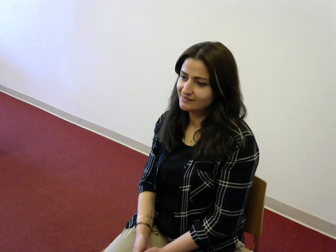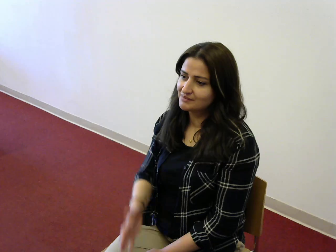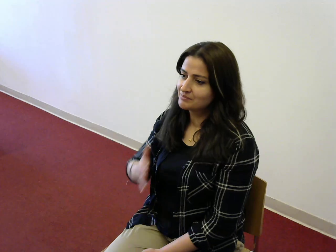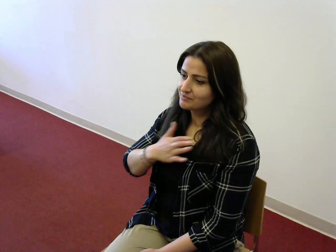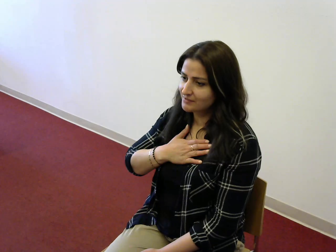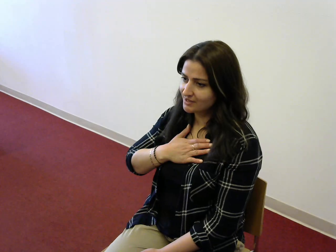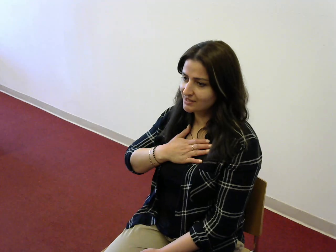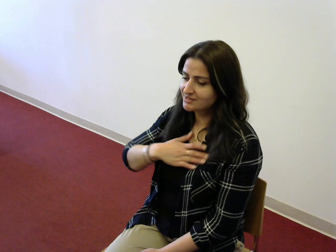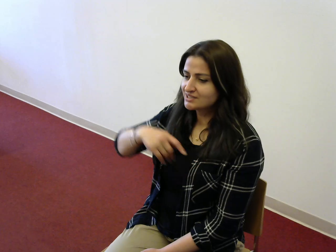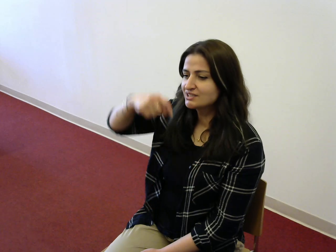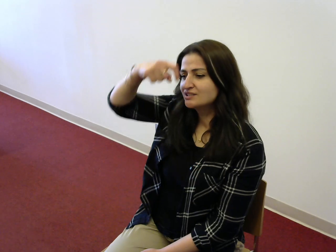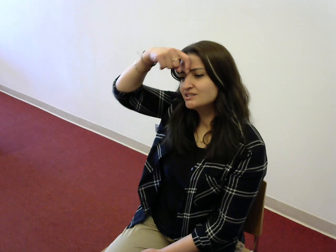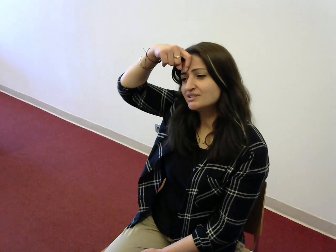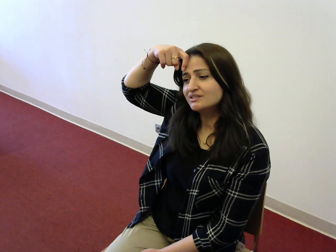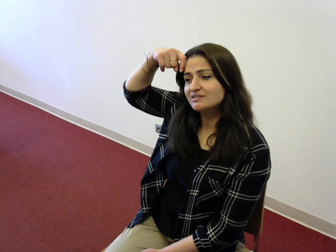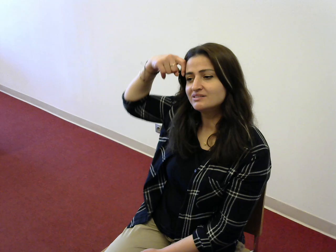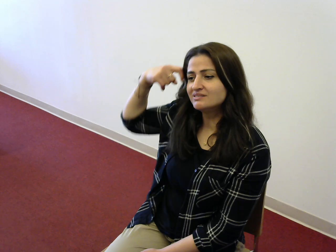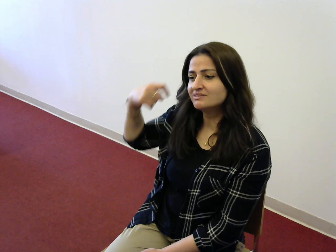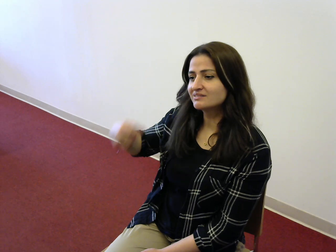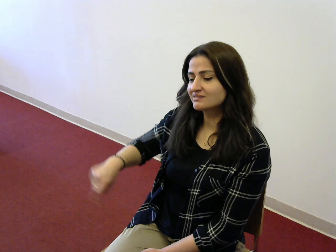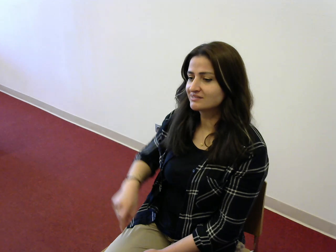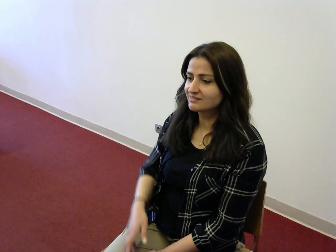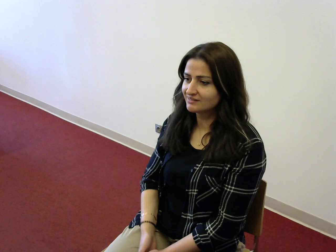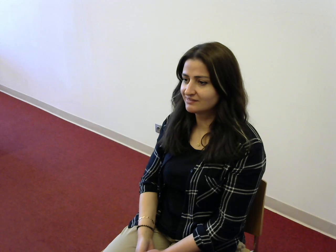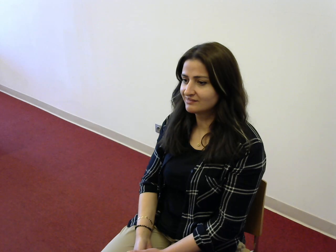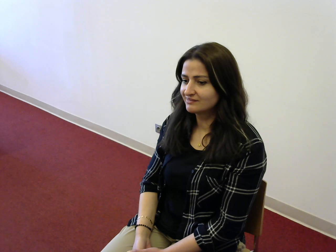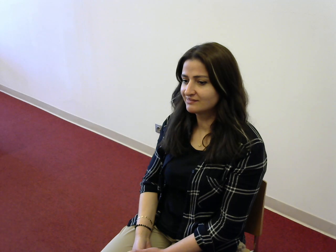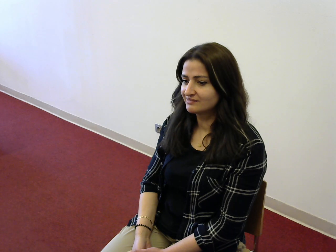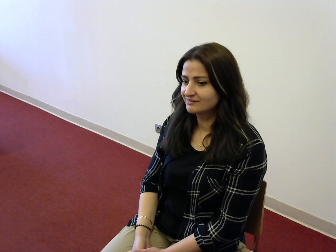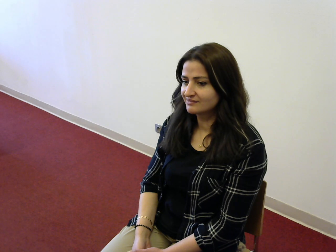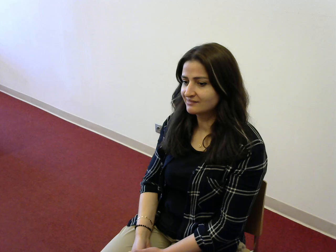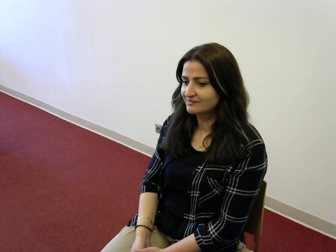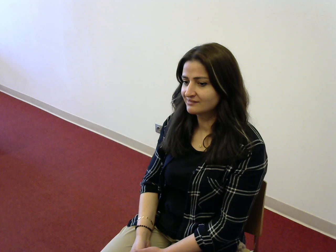Mənə istidir